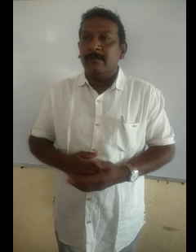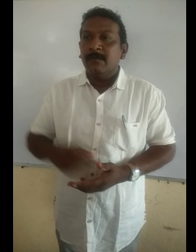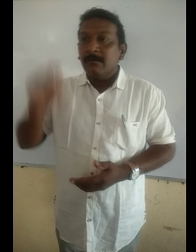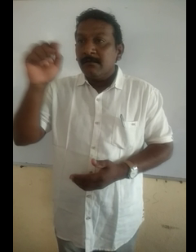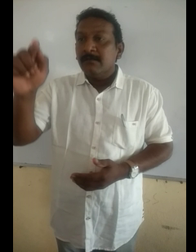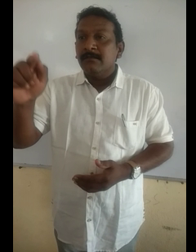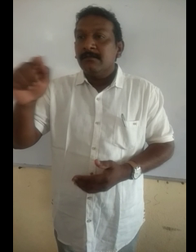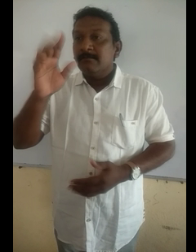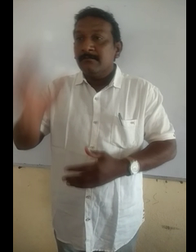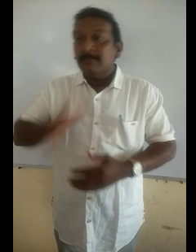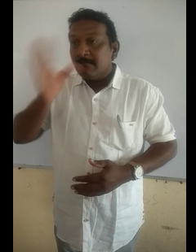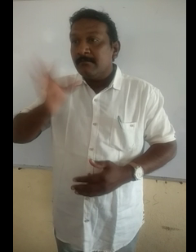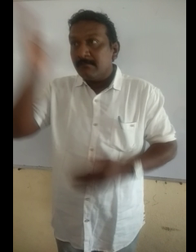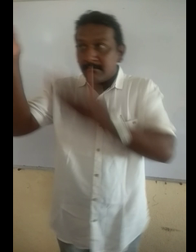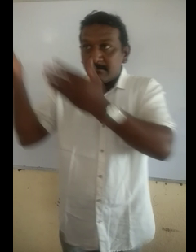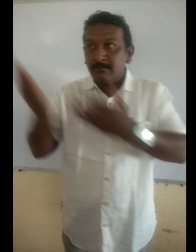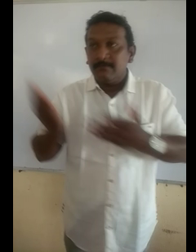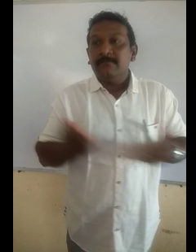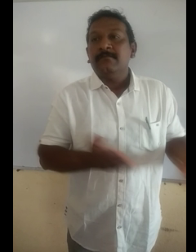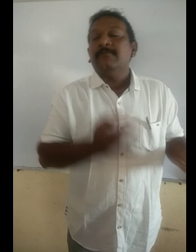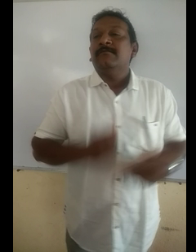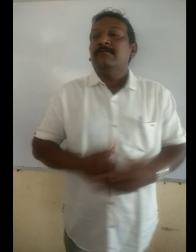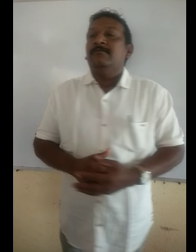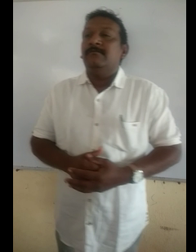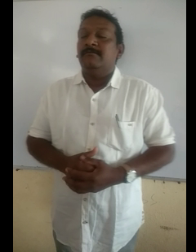he came by train